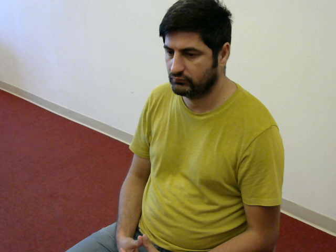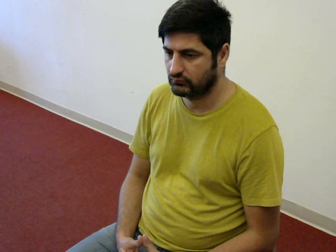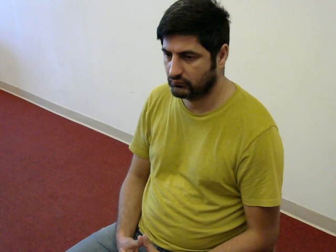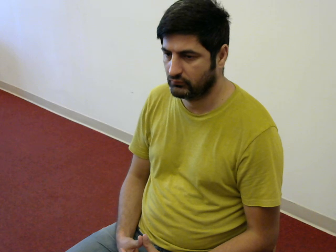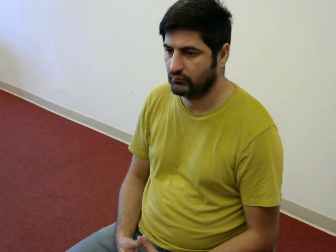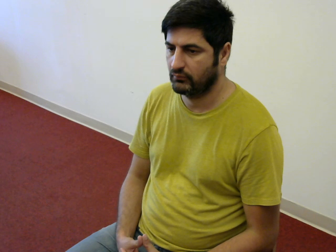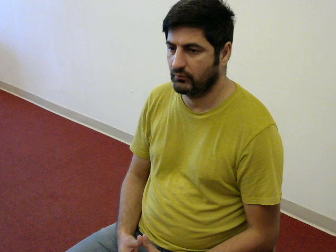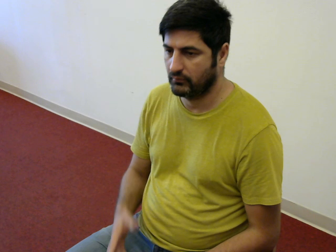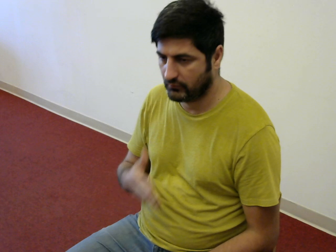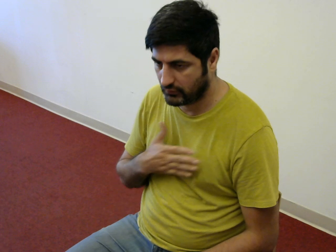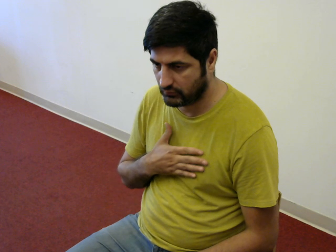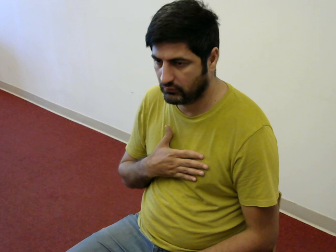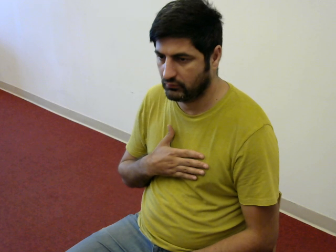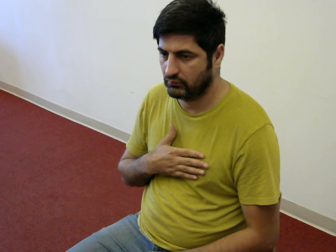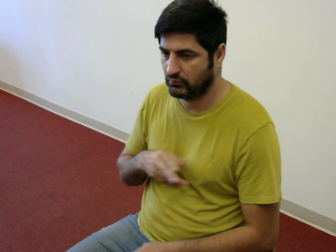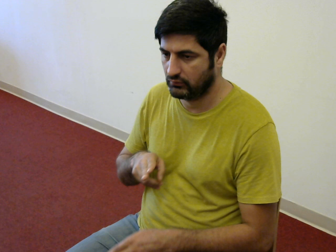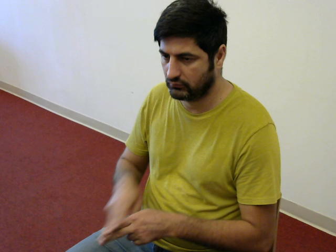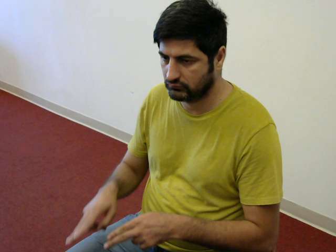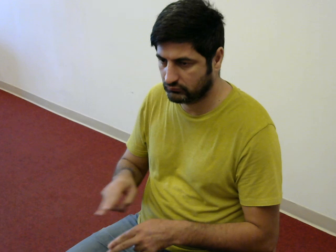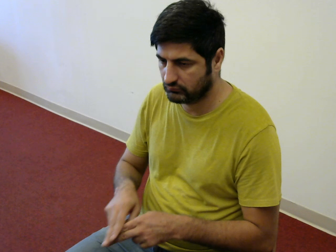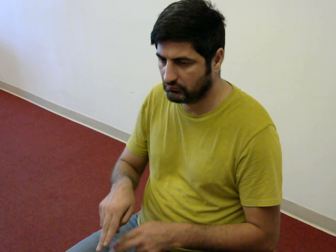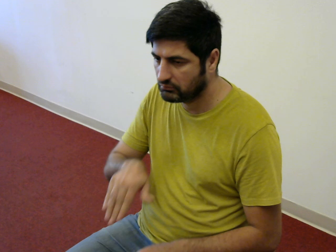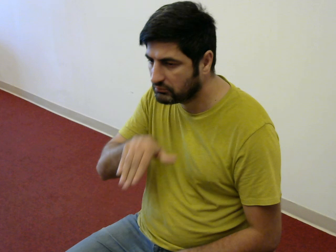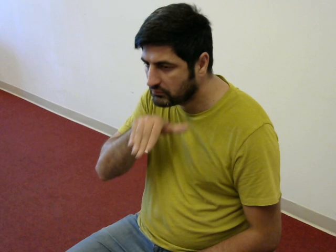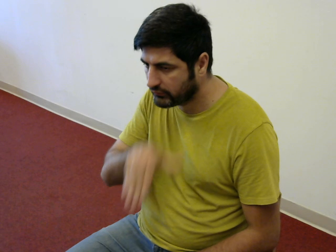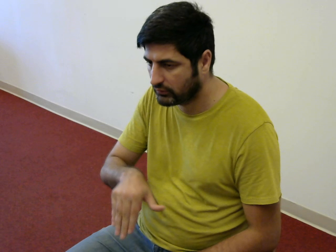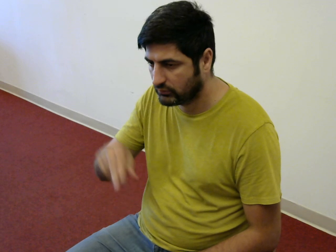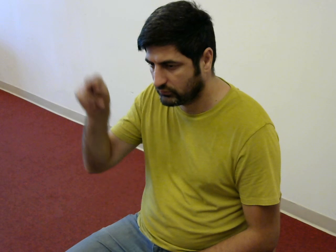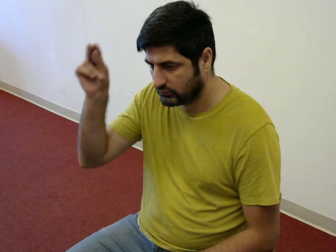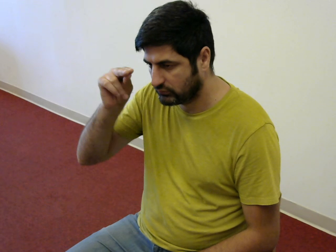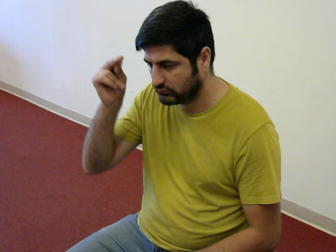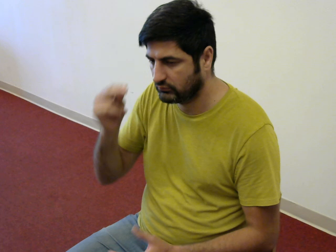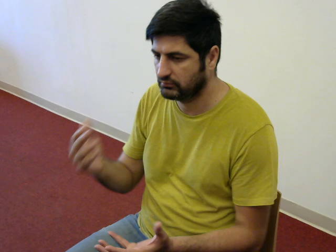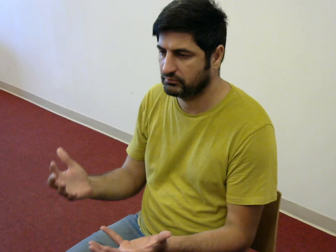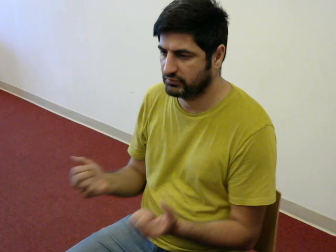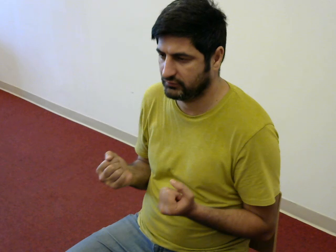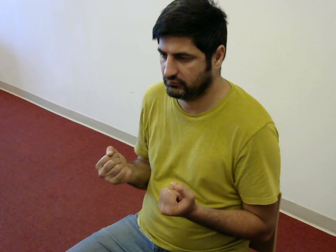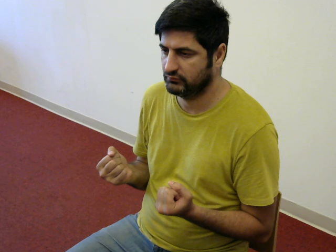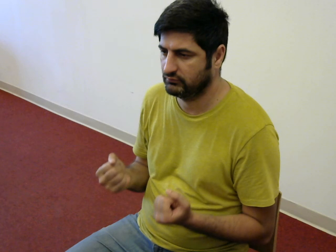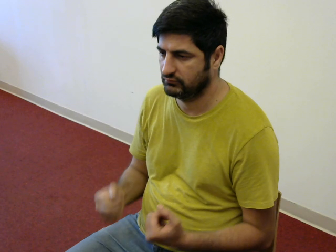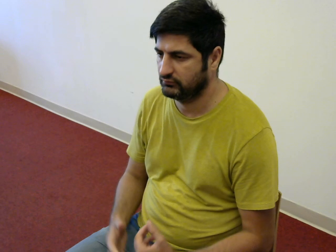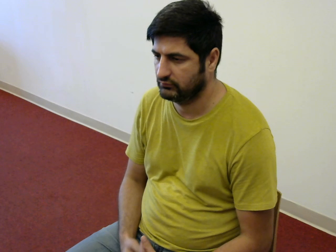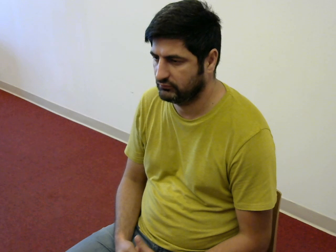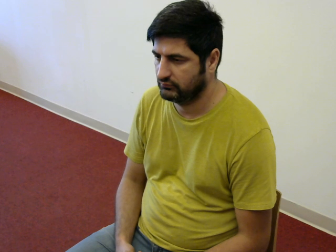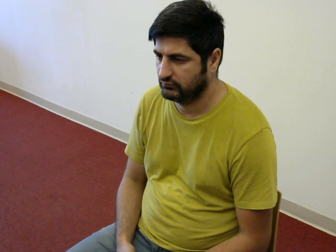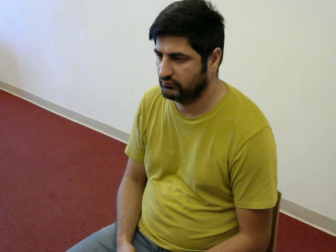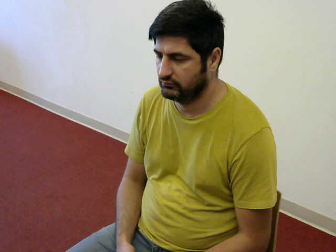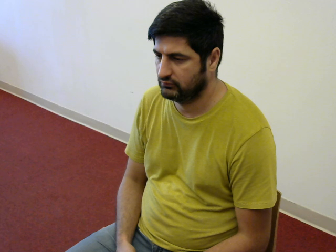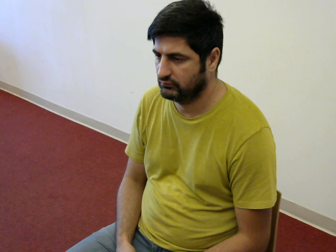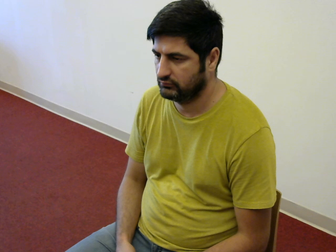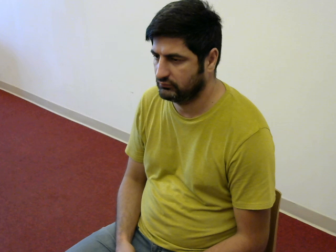Mən dülgər peşəsinin təhsilini almışam